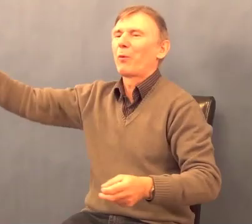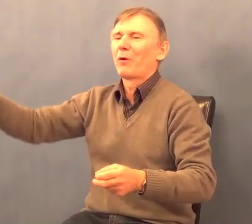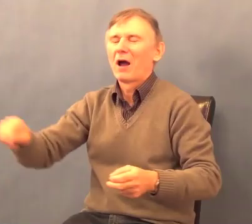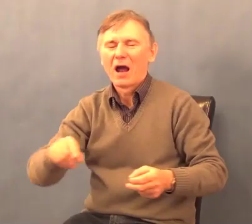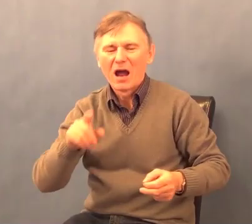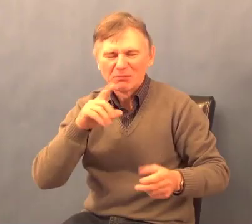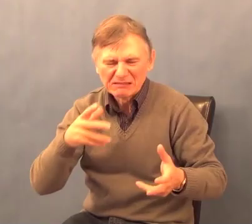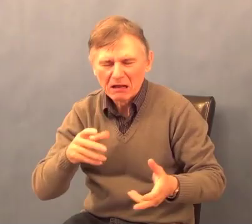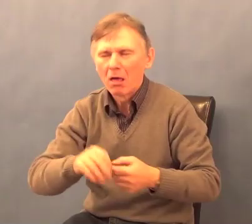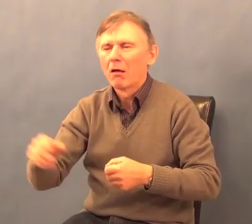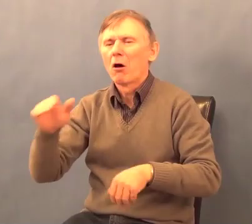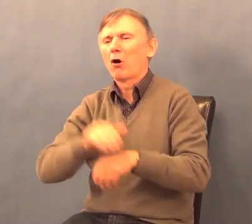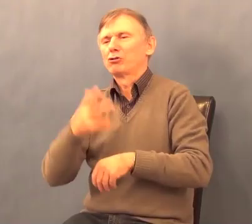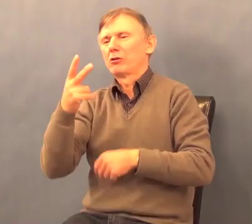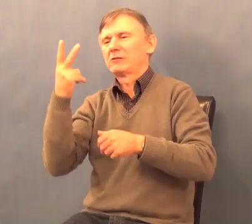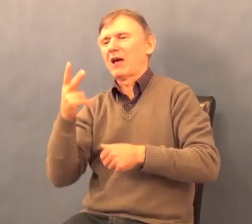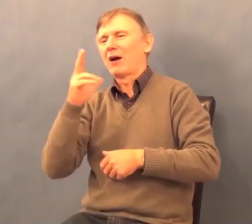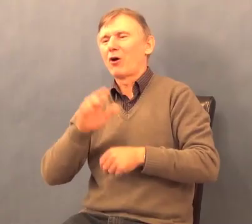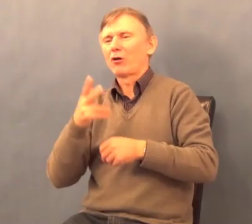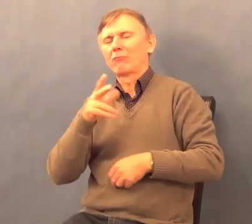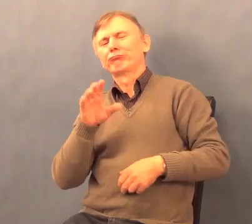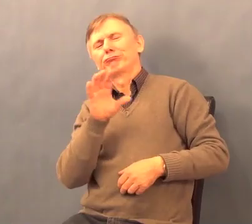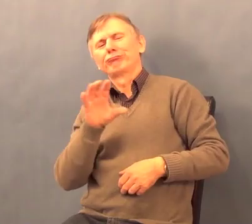Chłopak chce wstać, ale akurat pojawiło się trzech kolegów, patrzyli na niego.